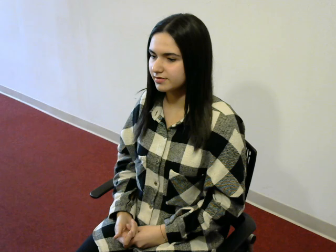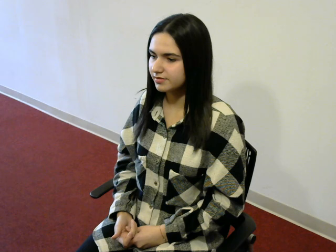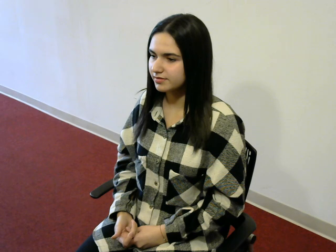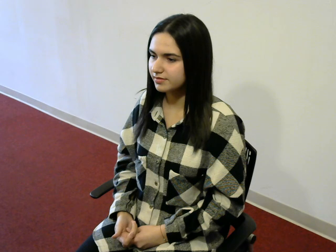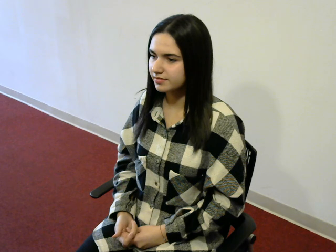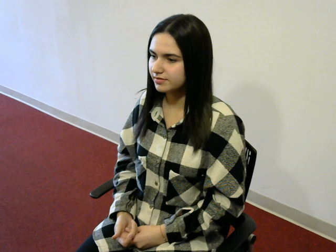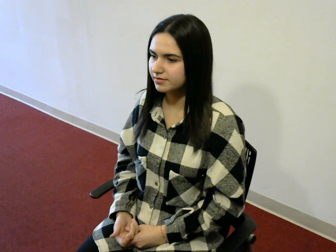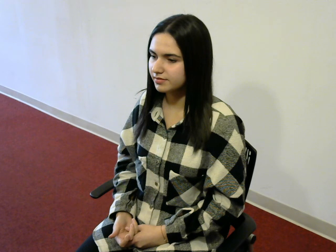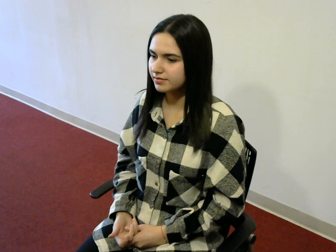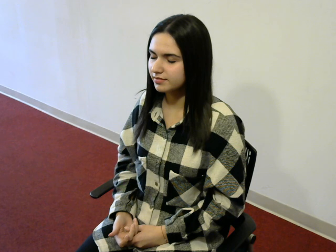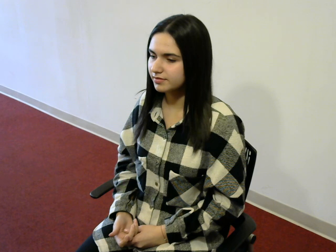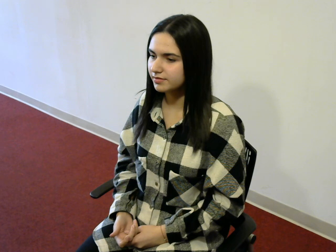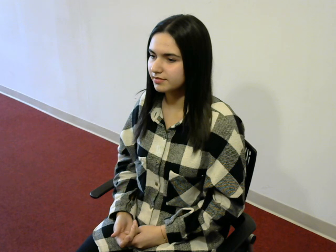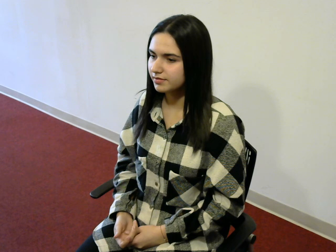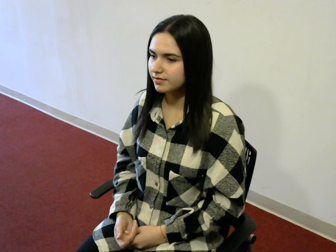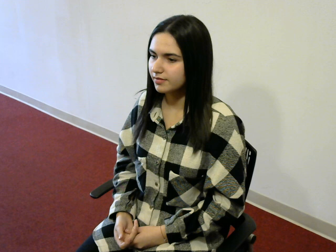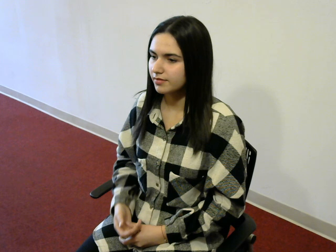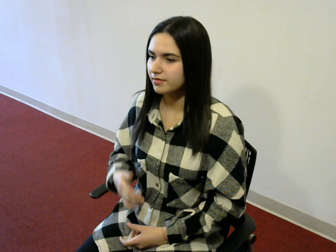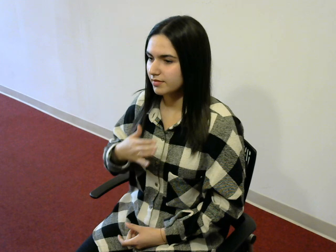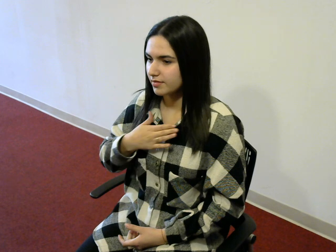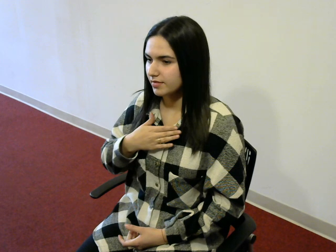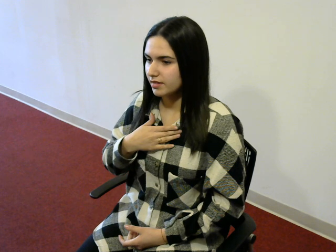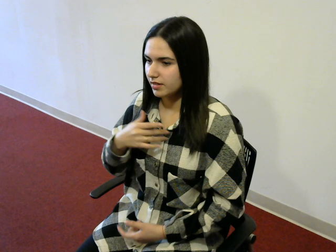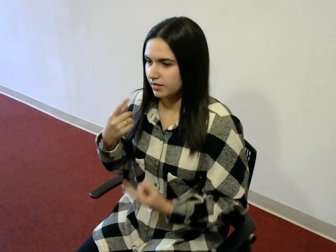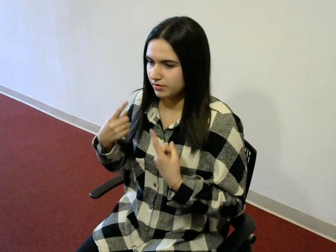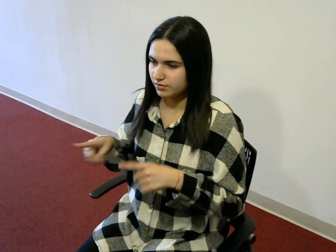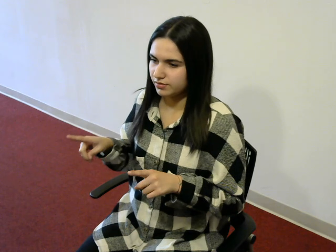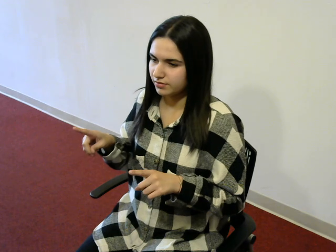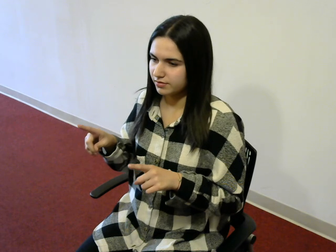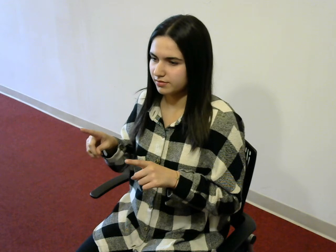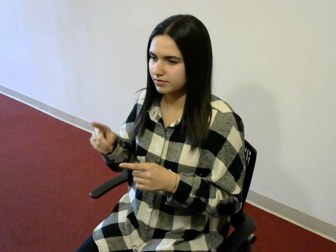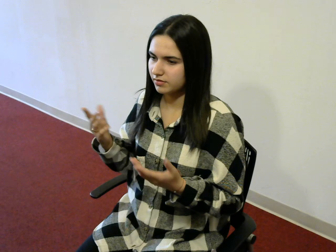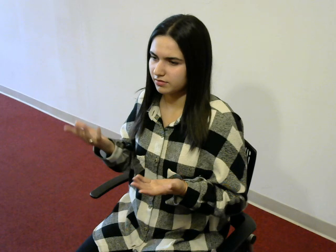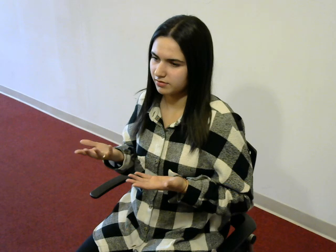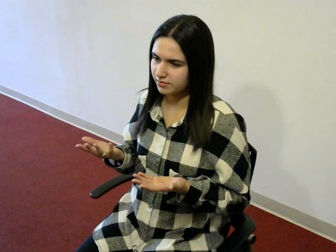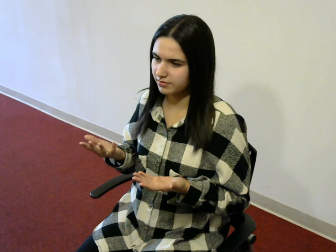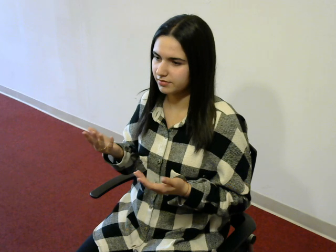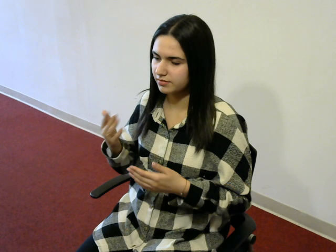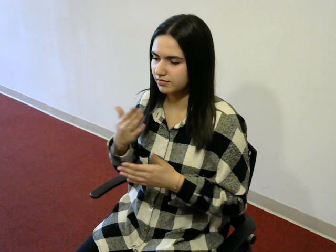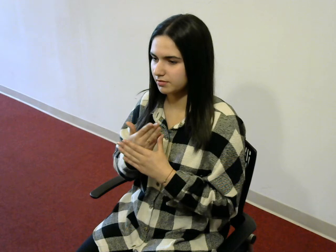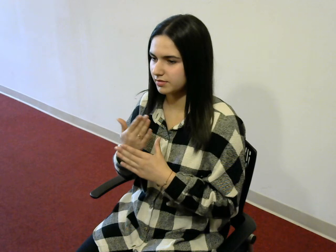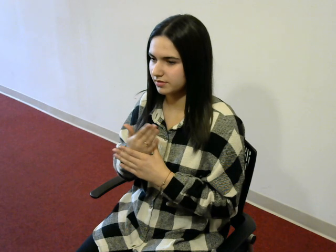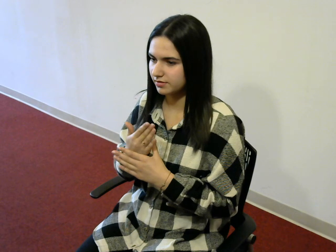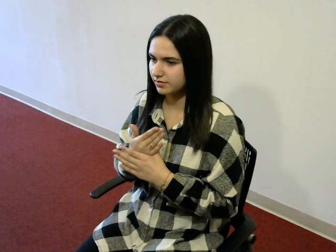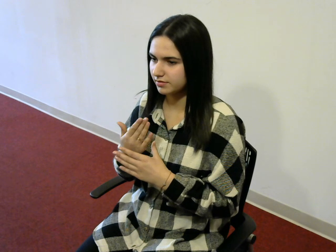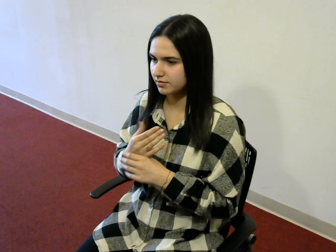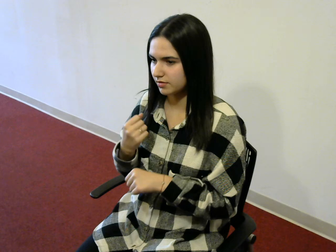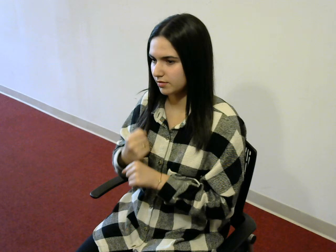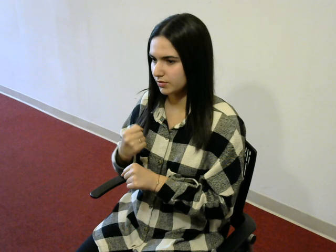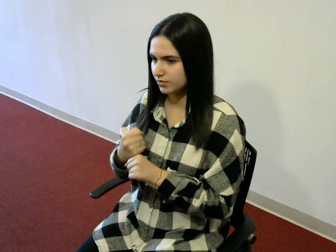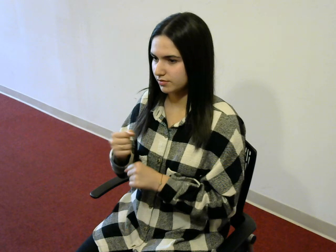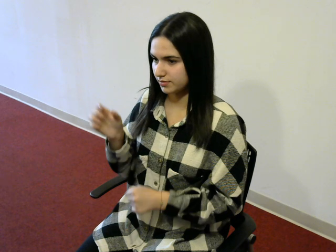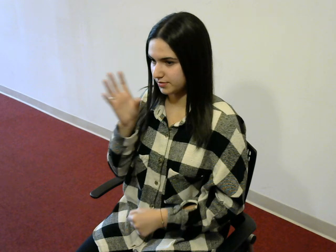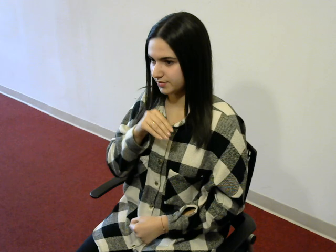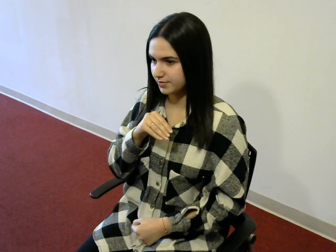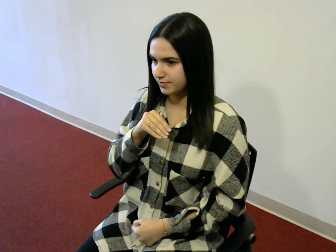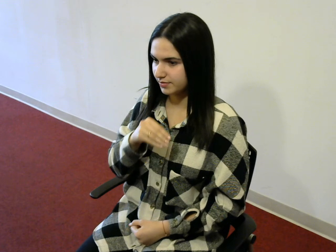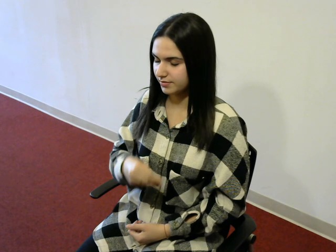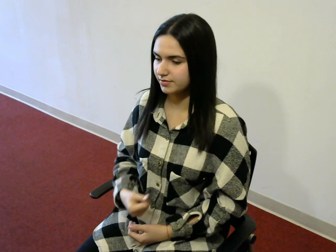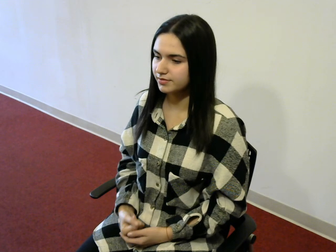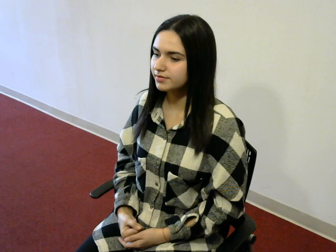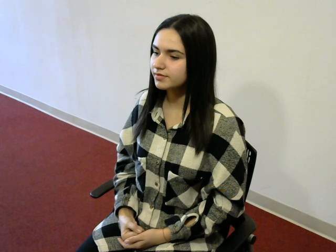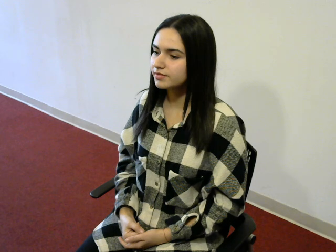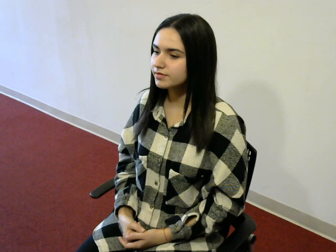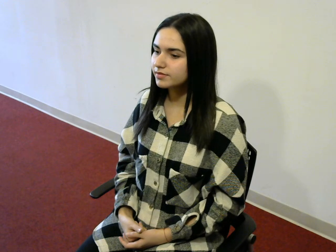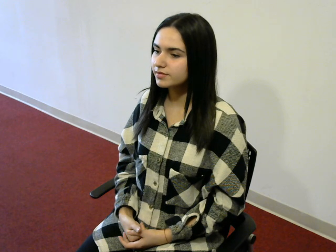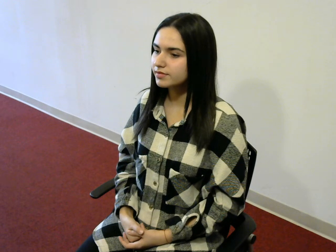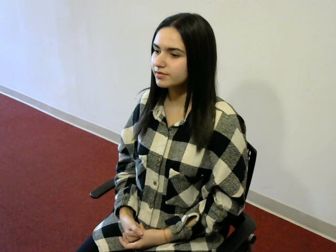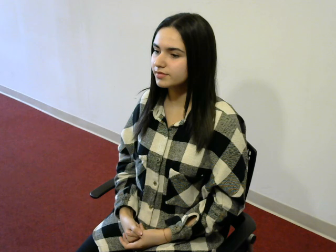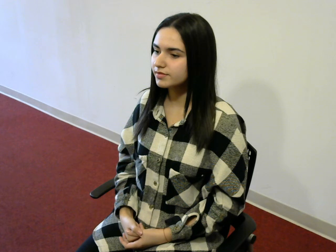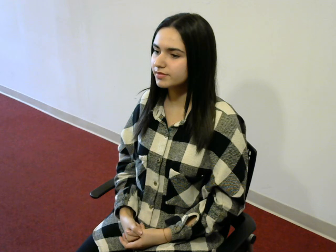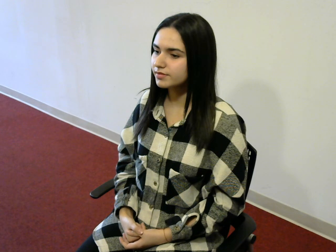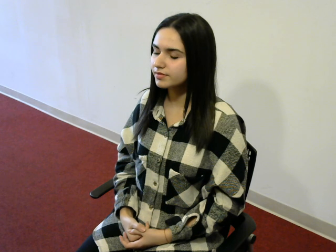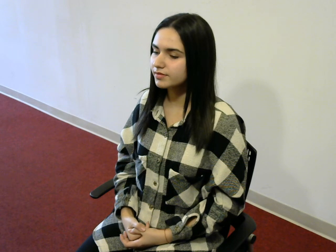Mənə başqa hansı köməkliyi edə bilərsiniz?